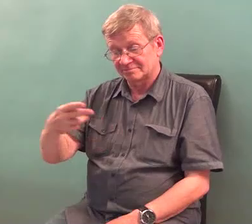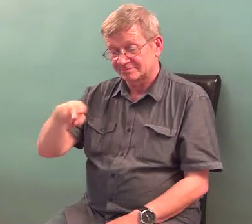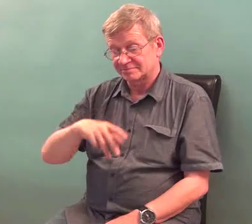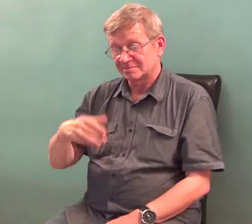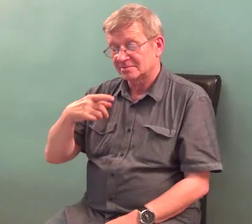Język...